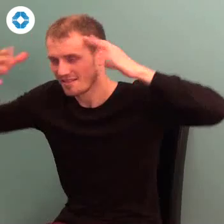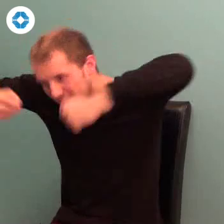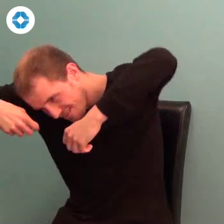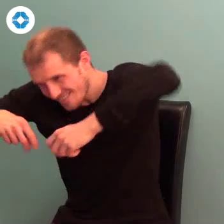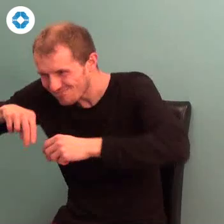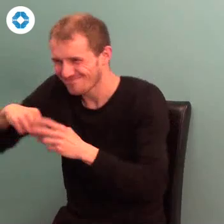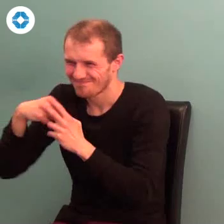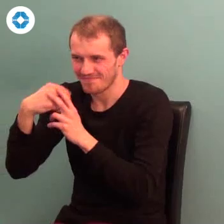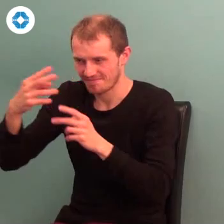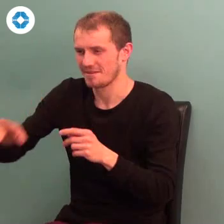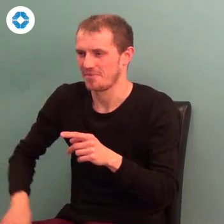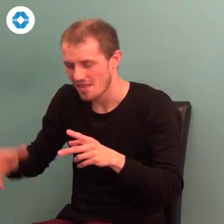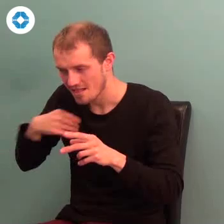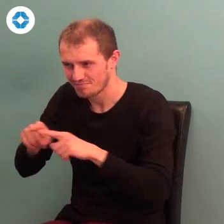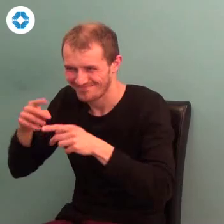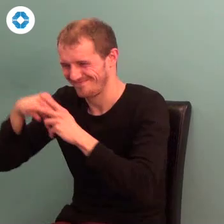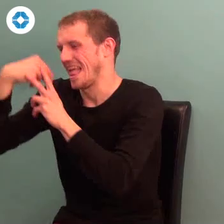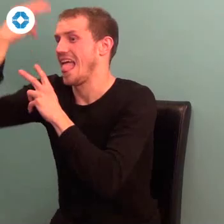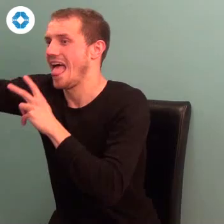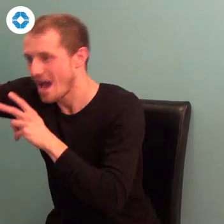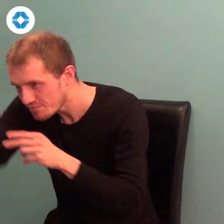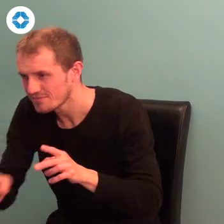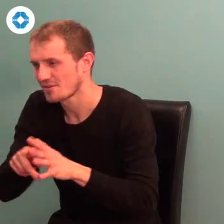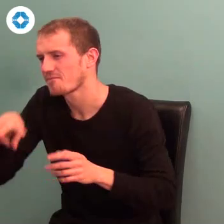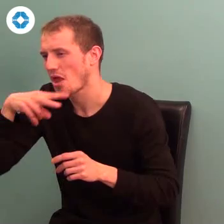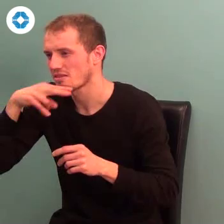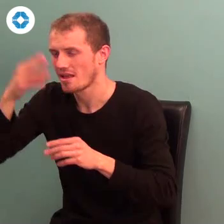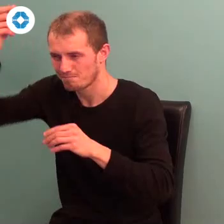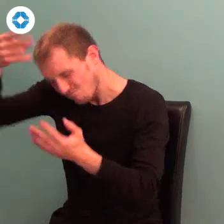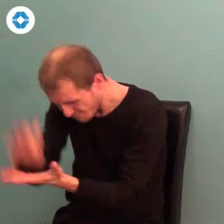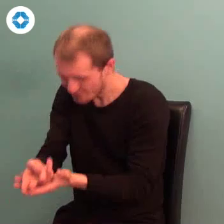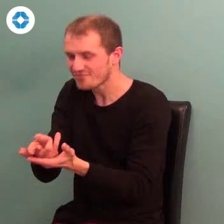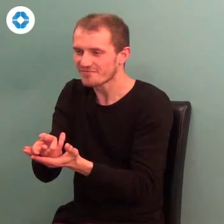Chłopak spadł z rogów jelenia, pies też się przewrócił i razem wpadli do wody.